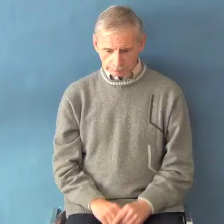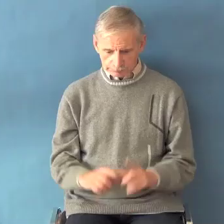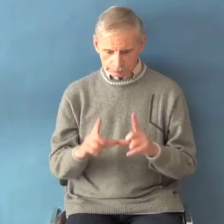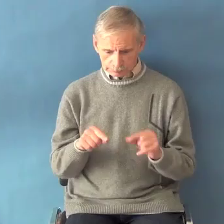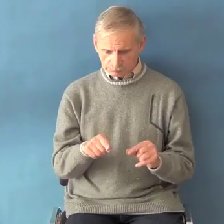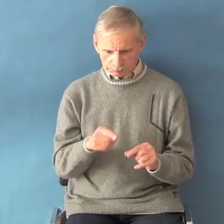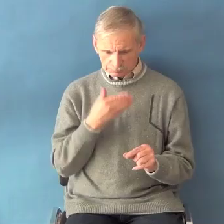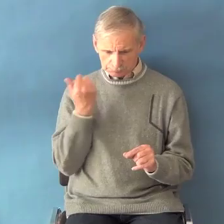Nie ma takiego trójkąta.